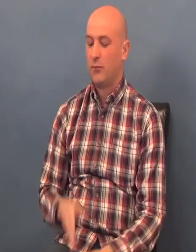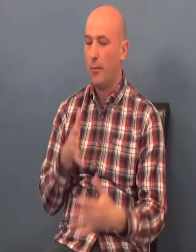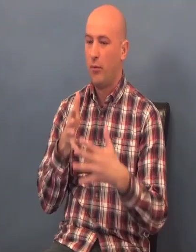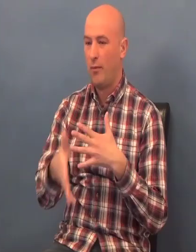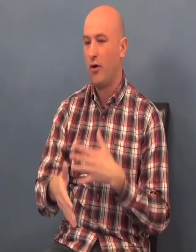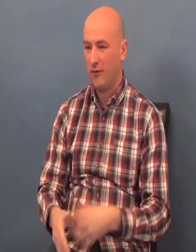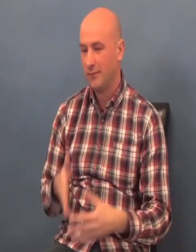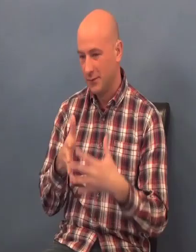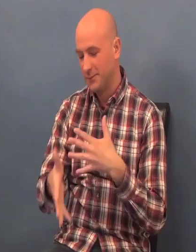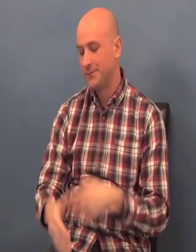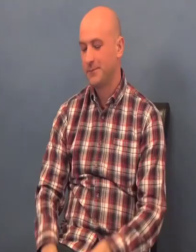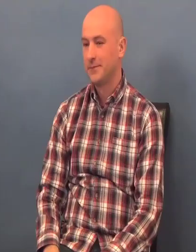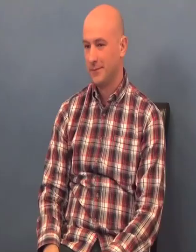To promieniowanie, promieniowanie.